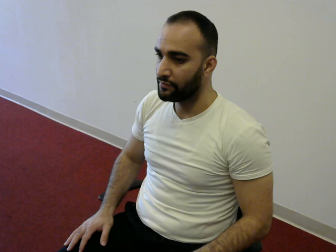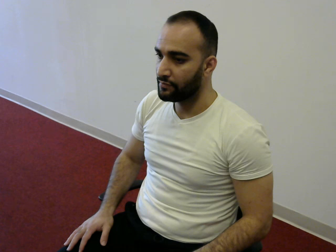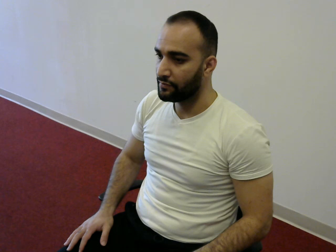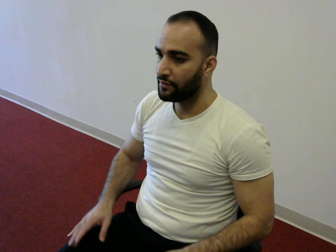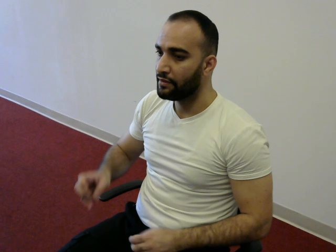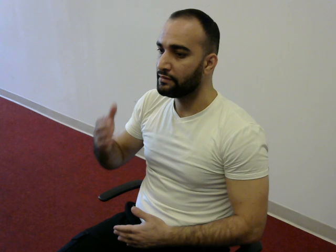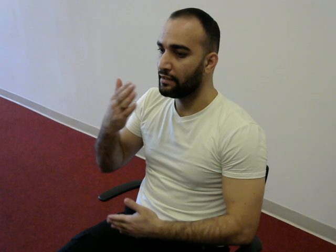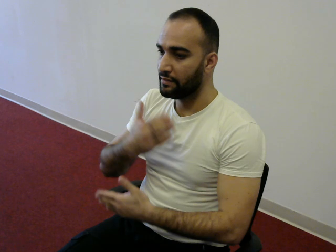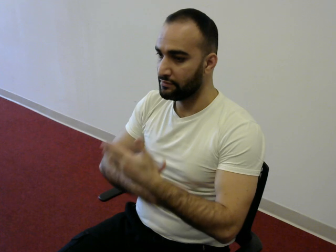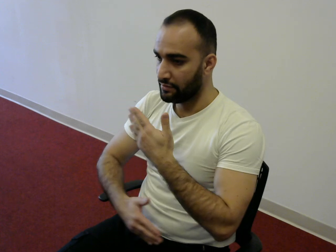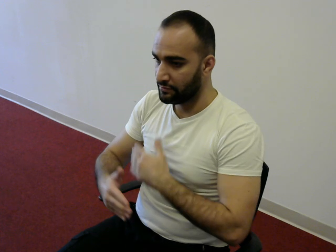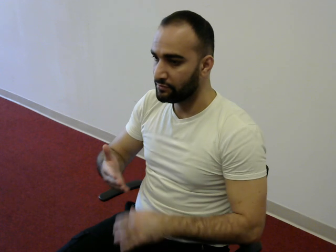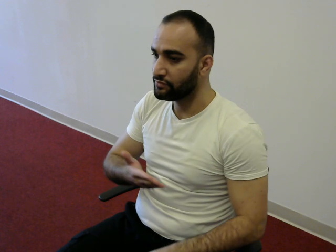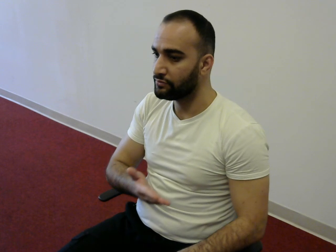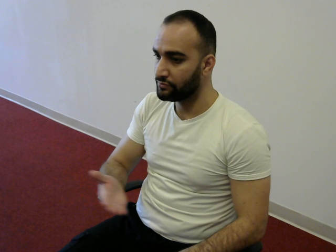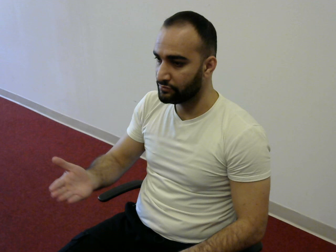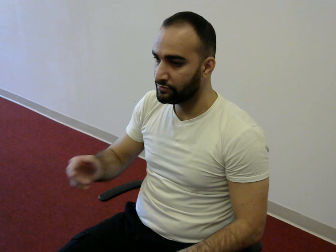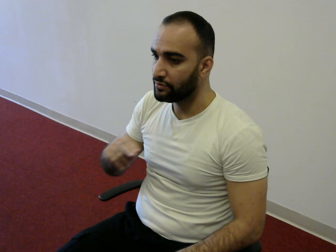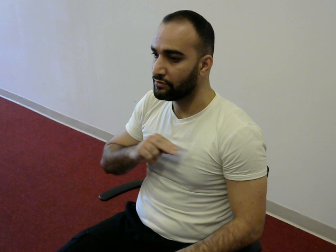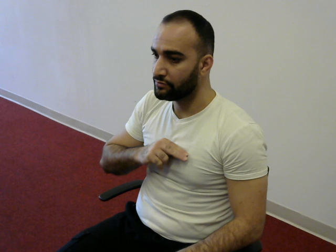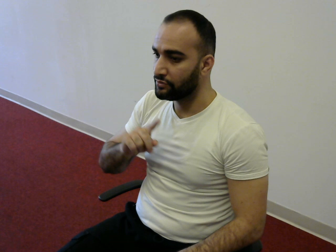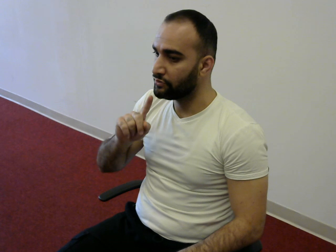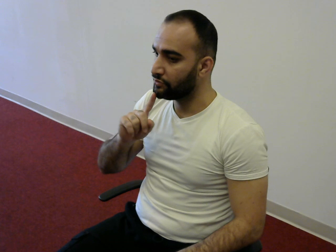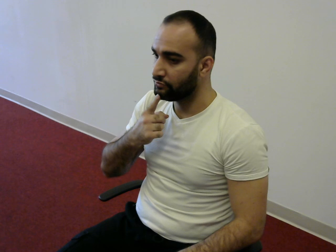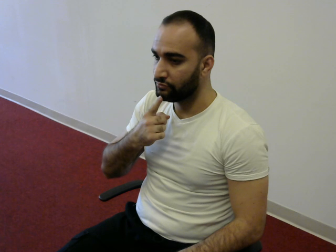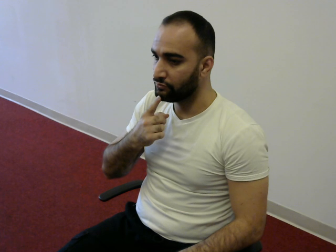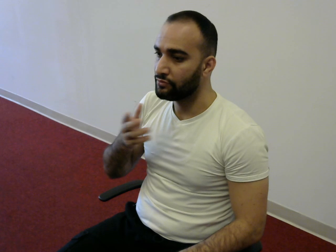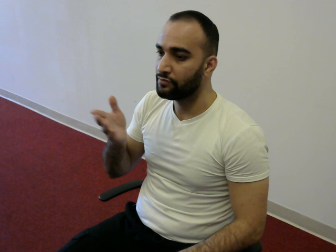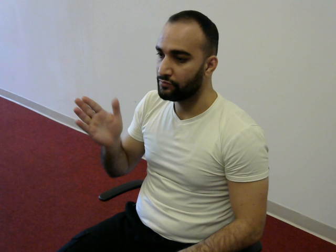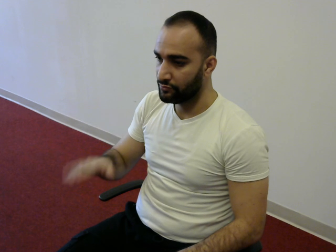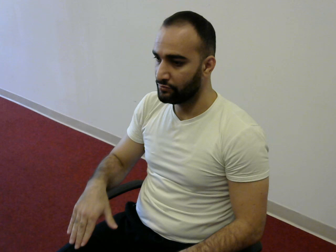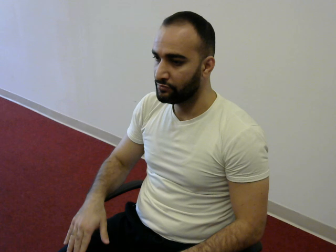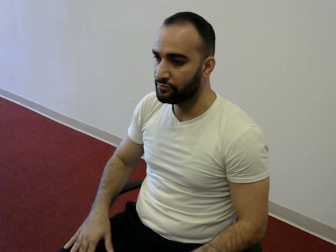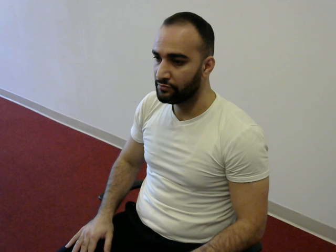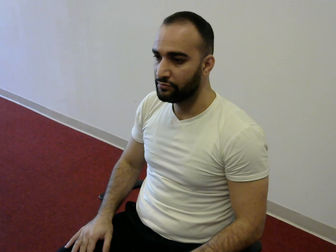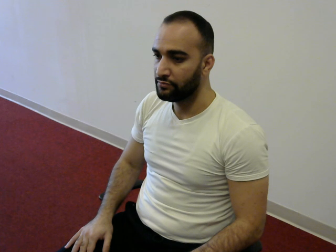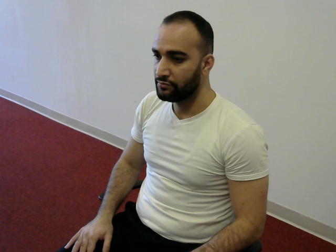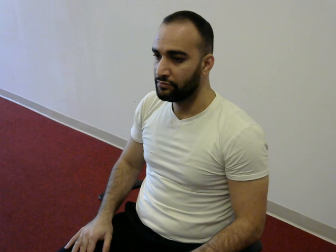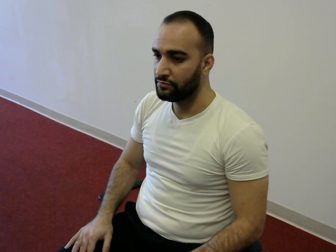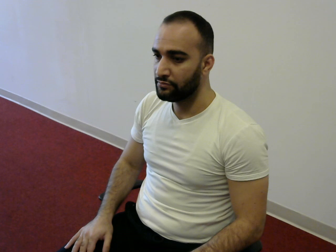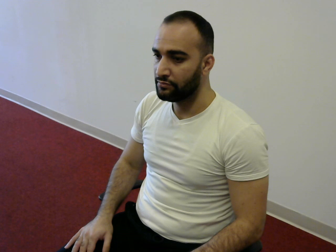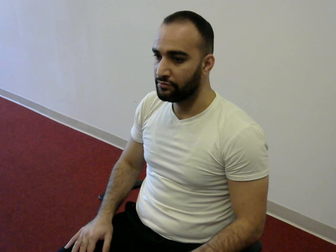Əlilliyi olanlar üçün iş çətin olur